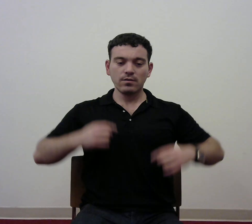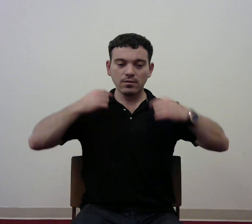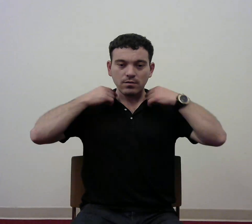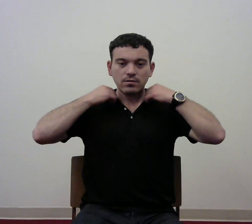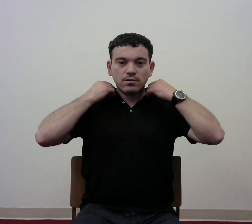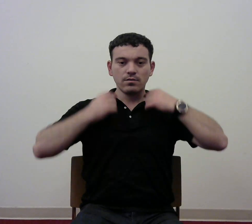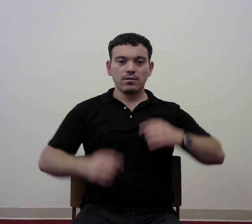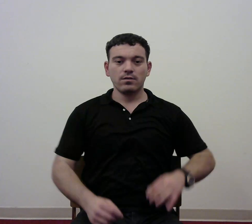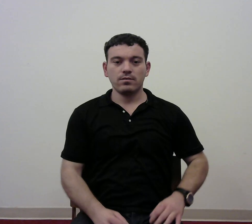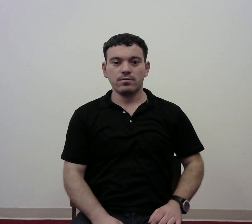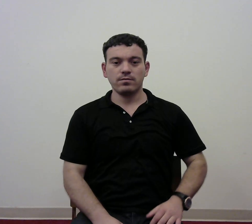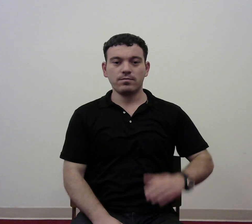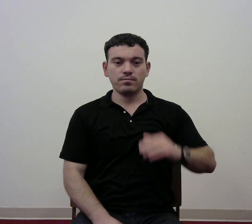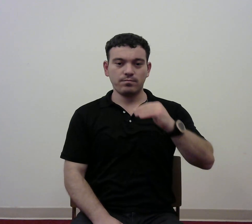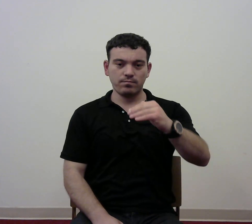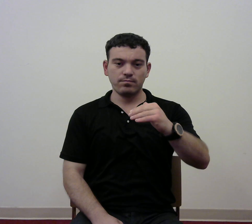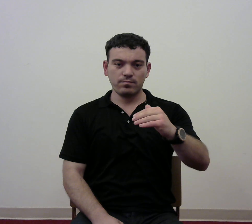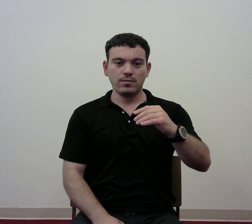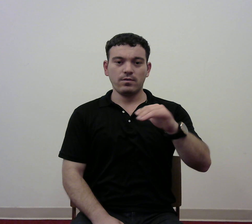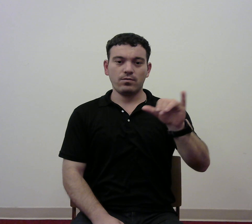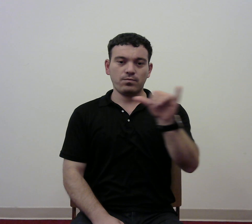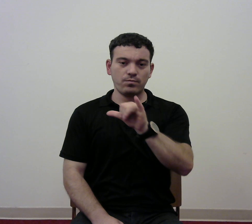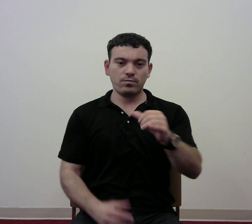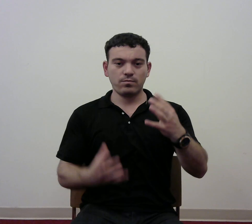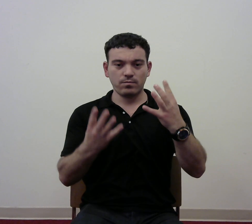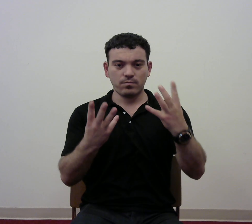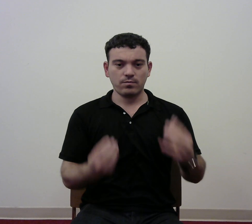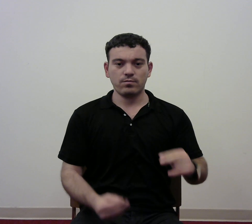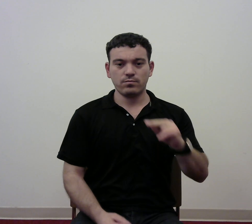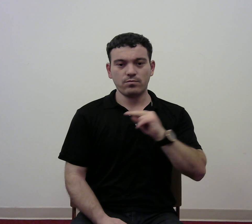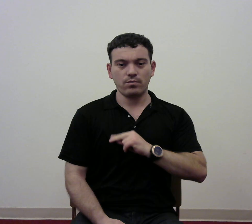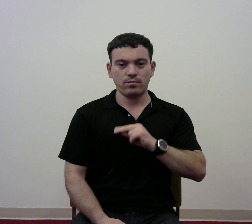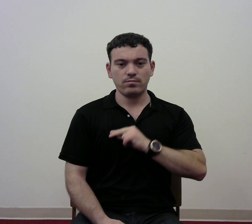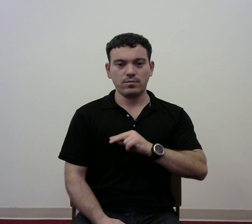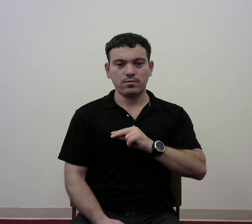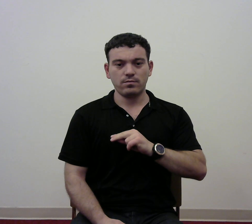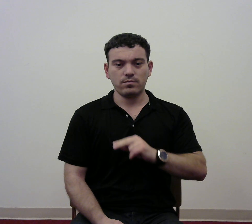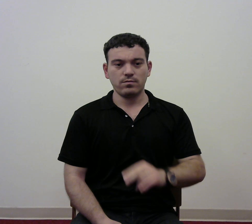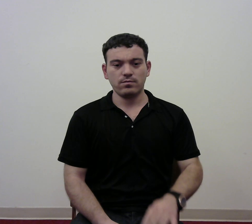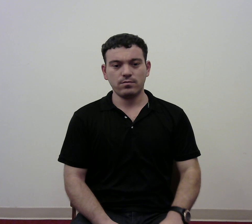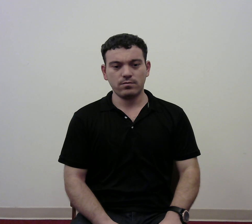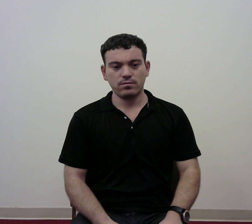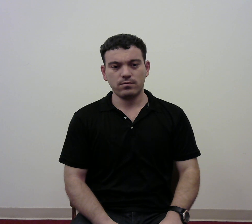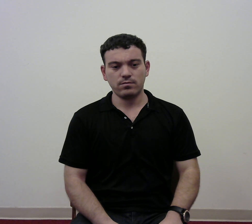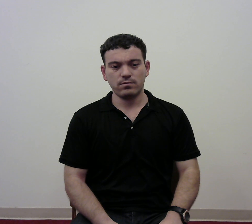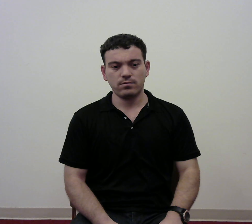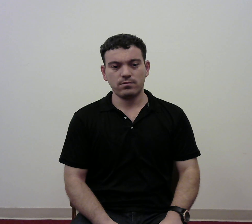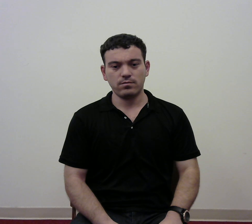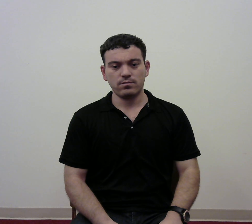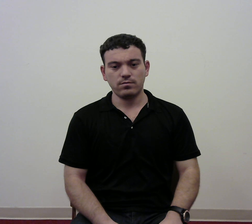Siz şənbə günü işləyirsiz?